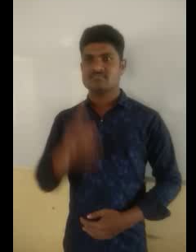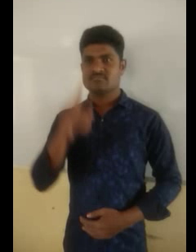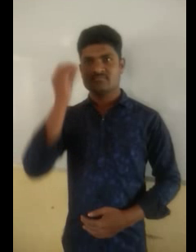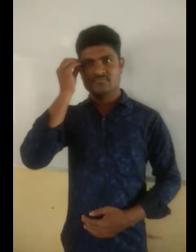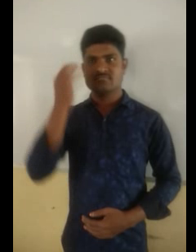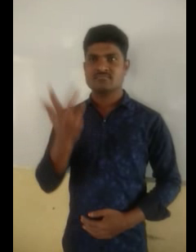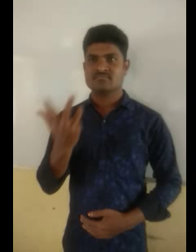what do you think